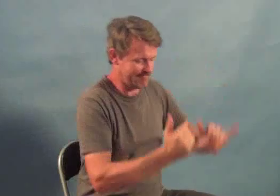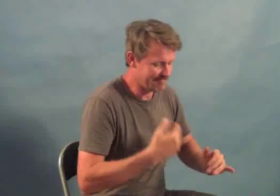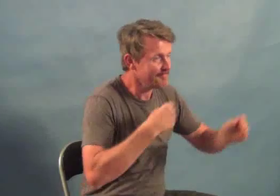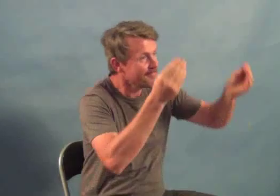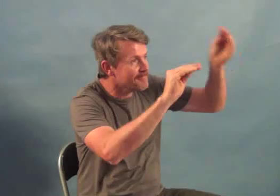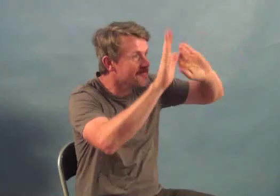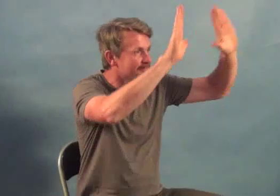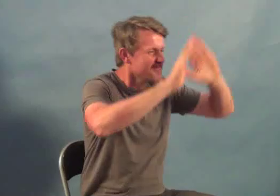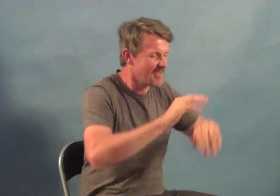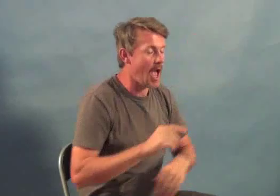Zaczął wstawiać nową szybę.